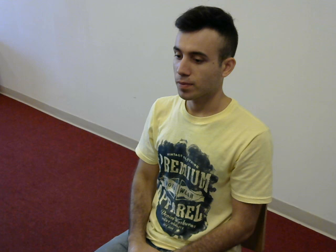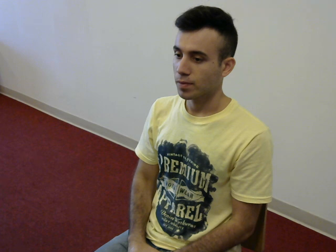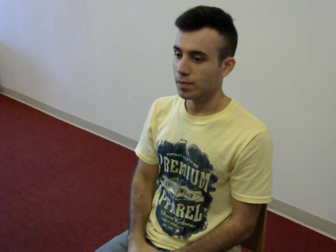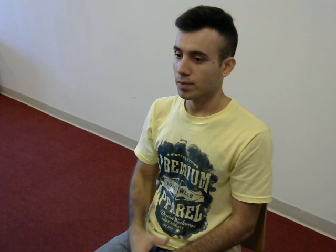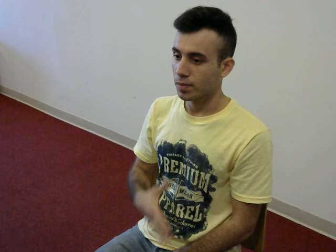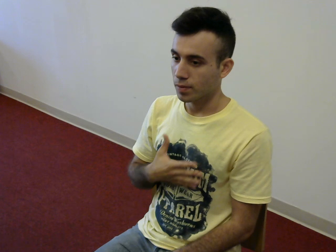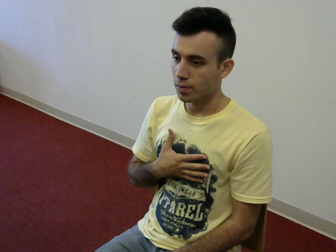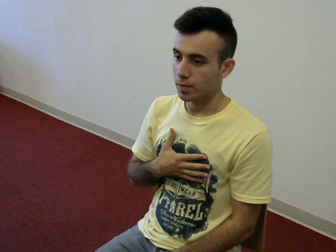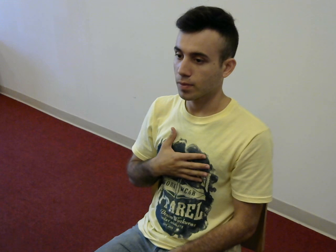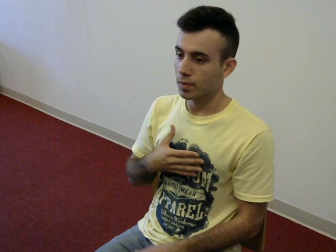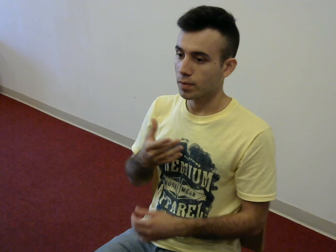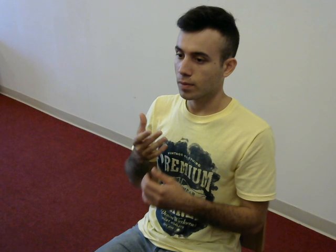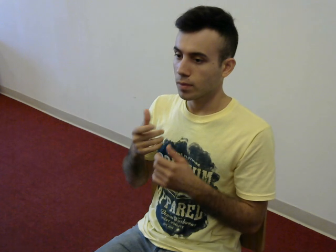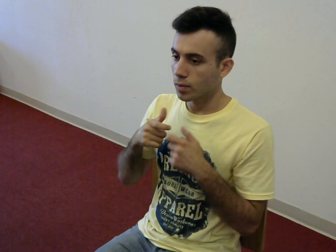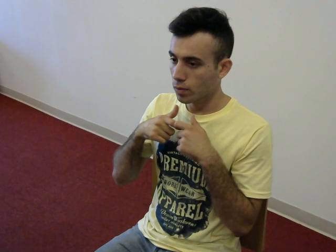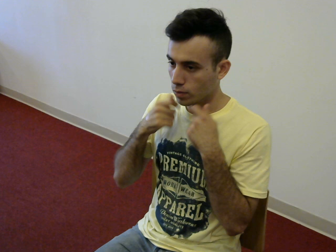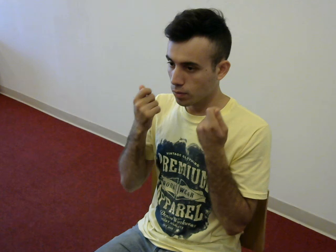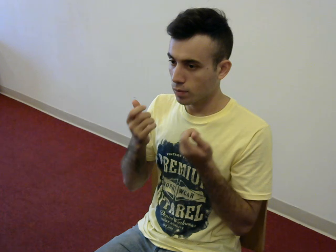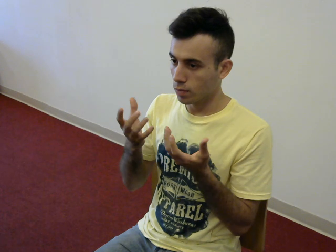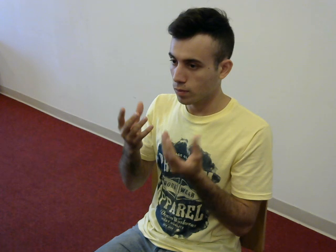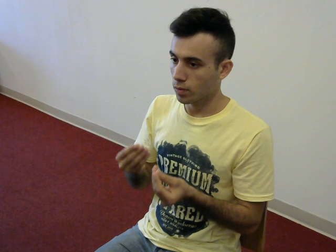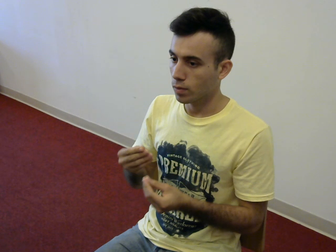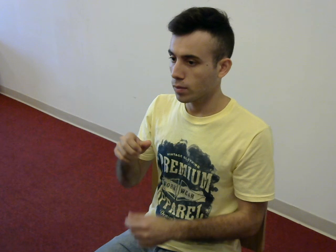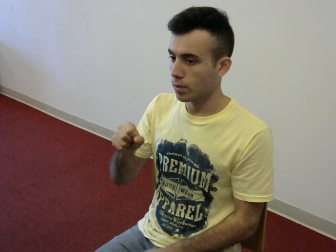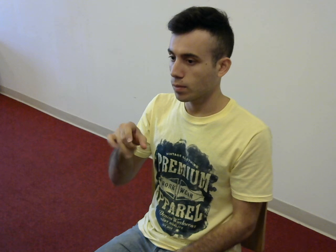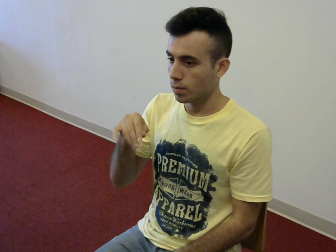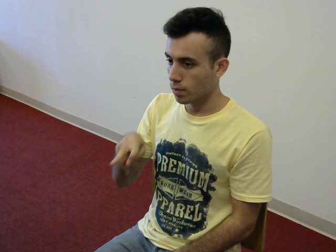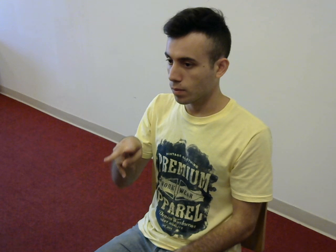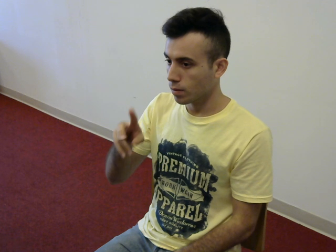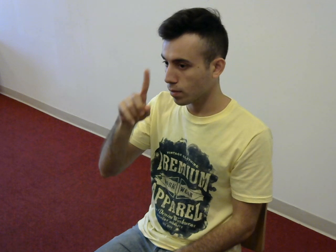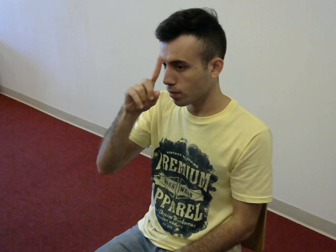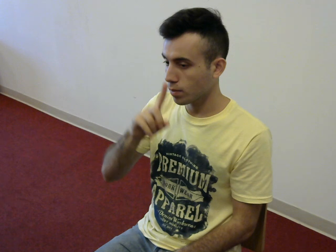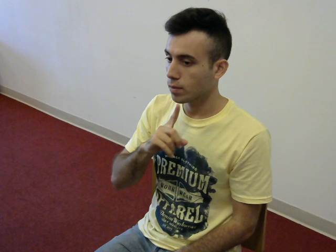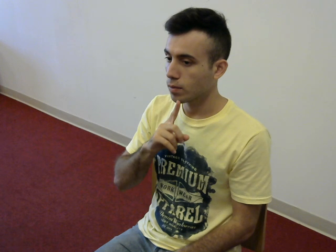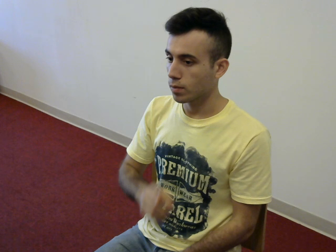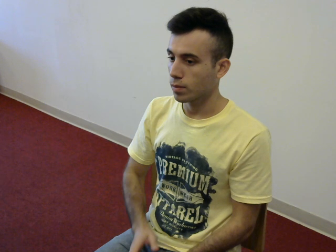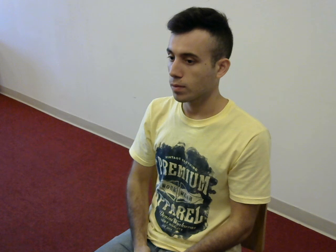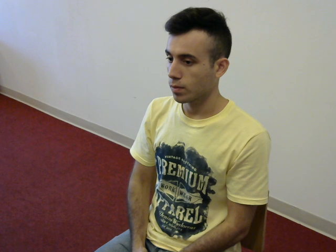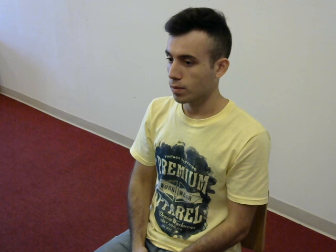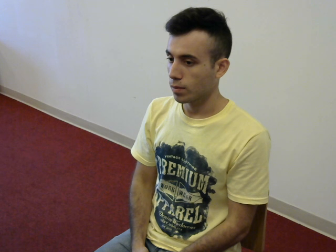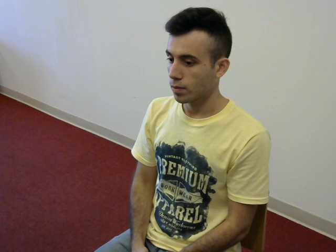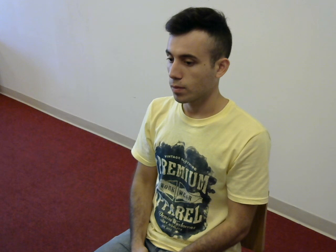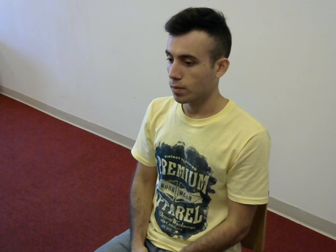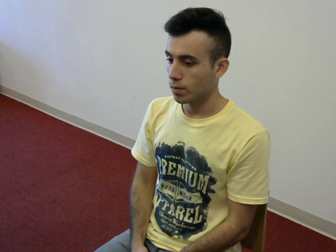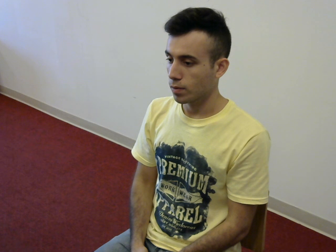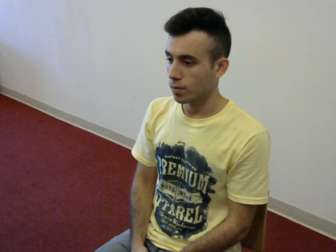Mənim ad günüm aprel ayındadır